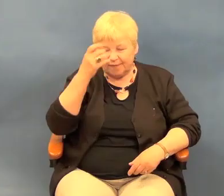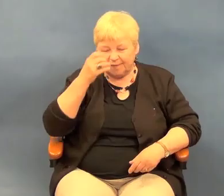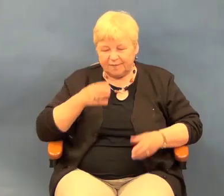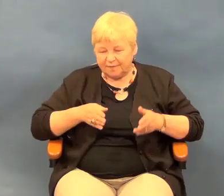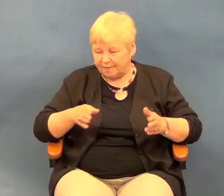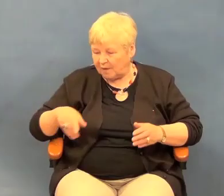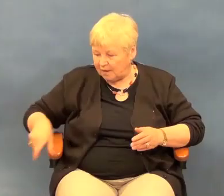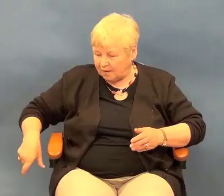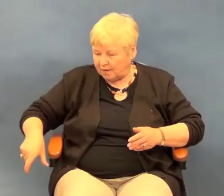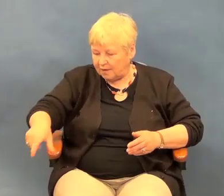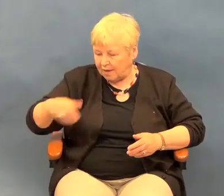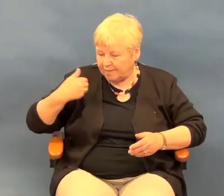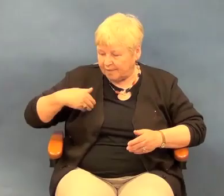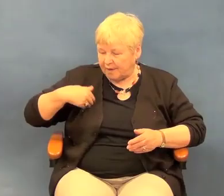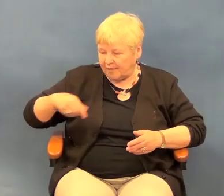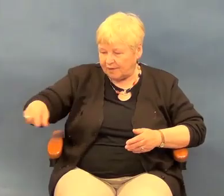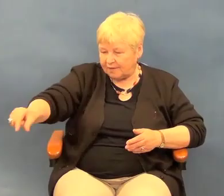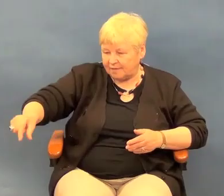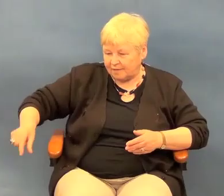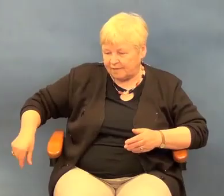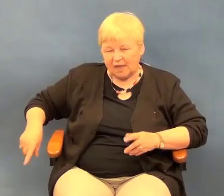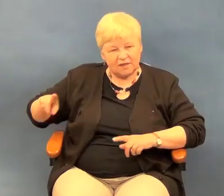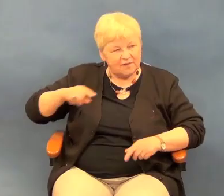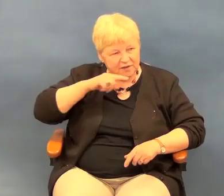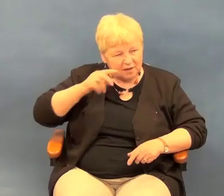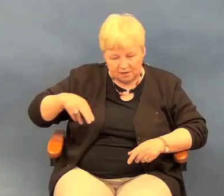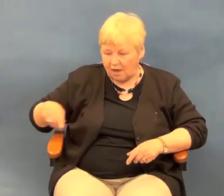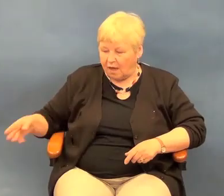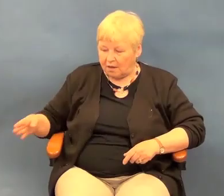Na peronie jest taka biała linia, czasami czerwona.